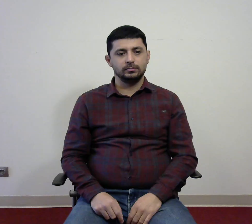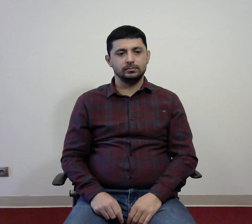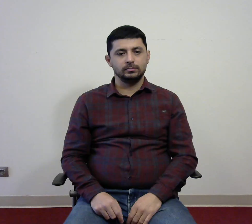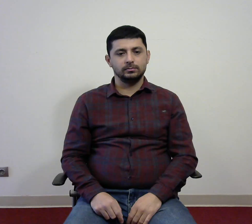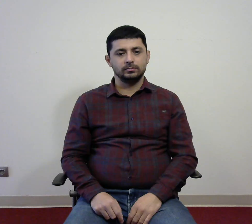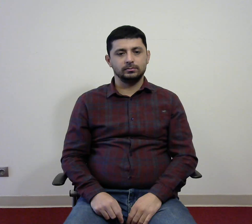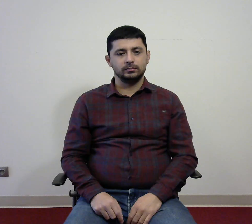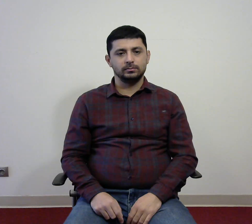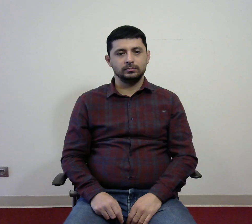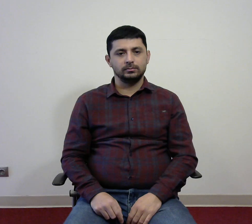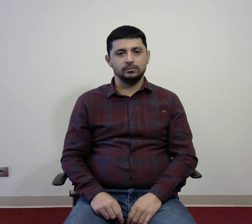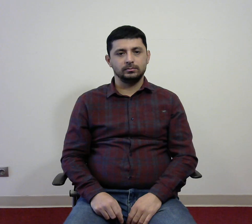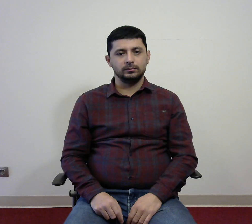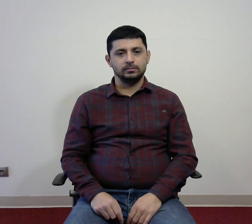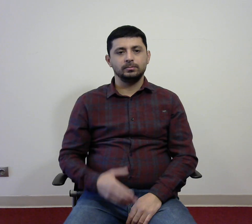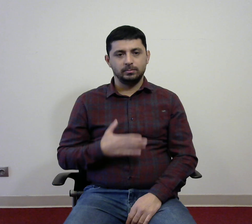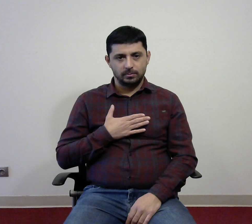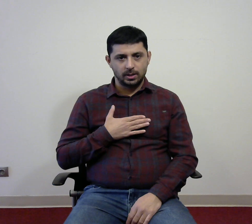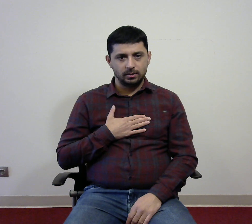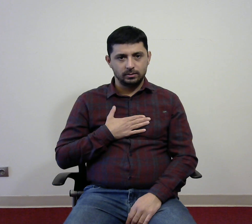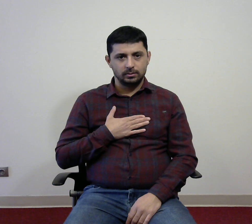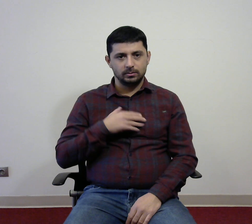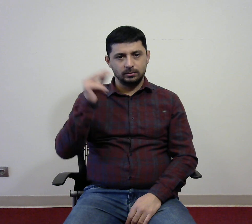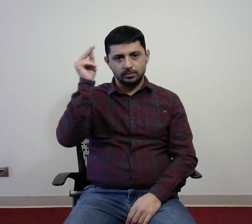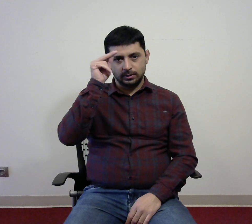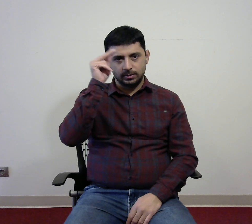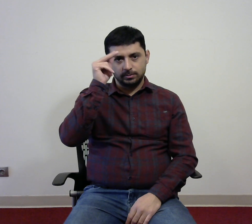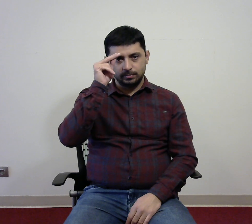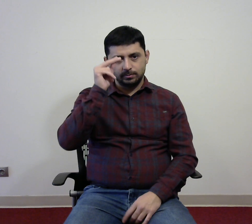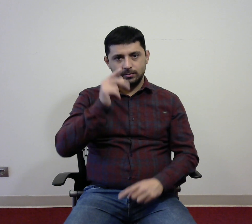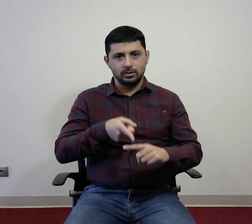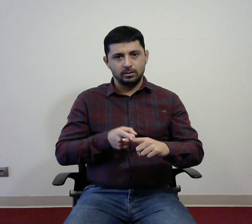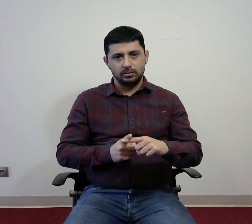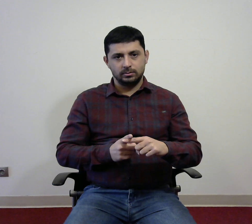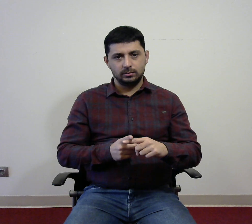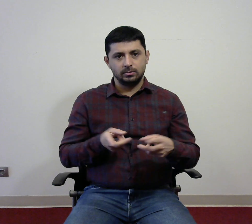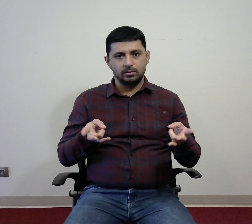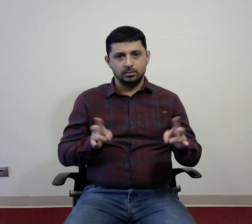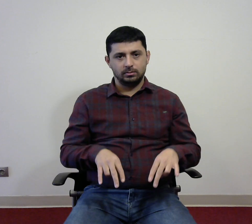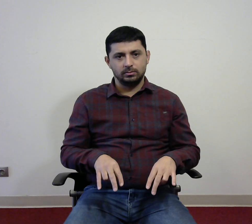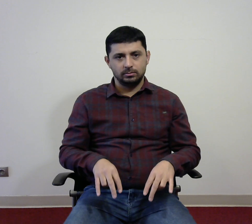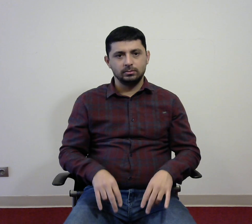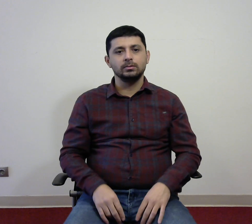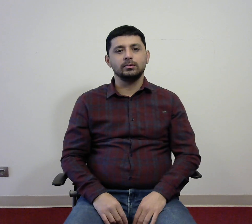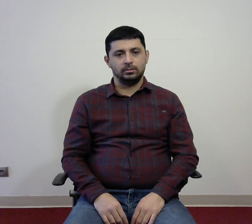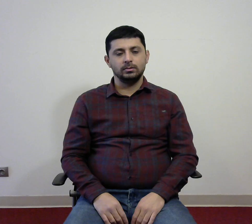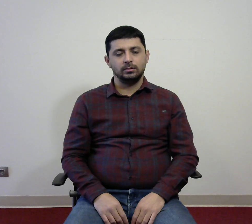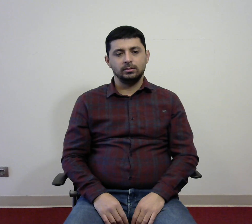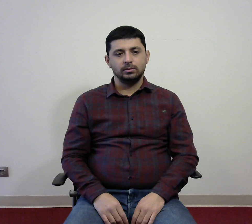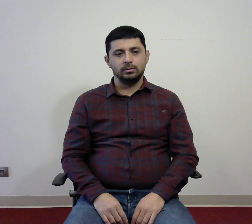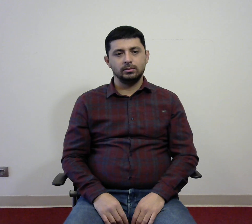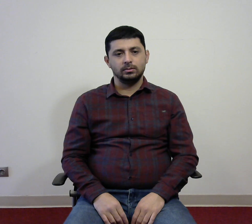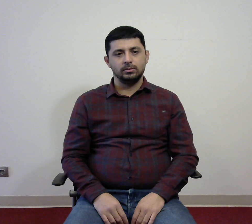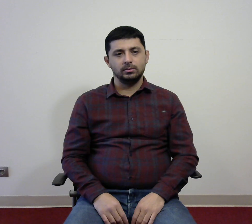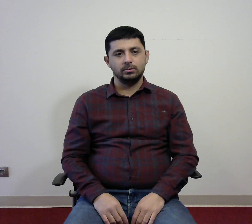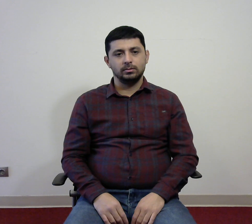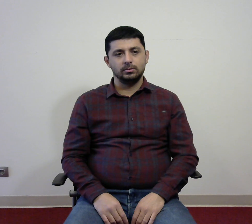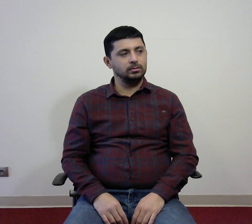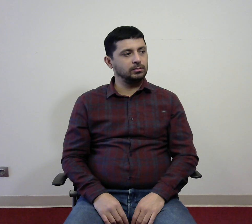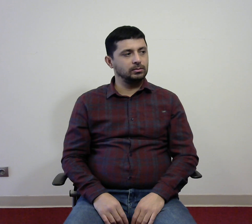Mənim təhsilim yarımçıq qalıb